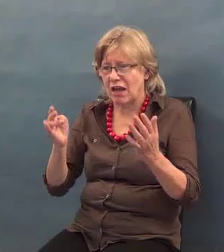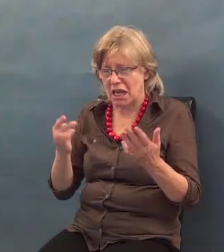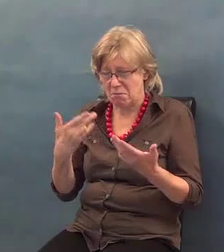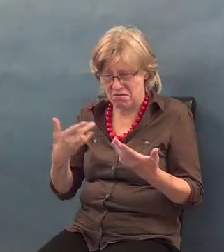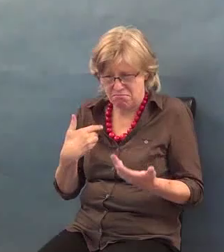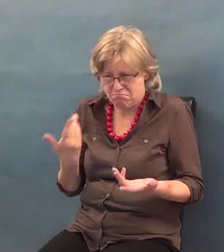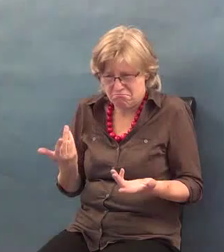Dziewiątego mam imieniny.